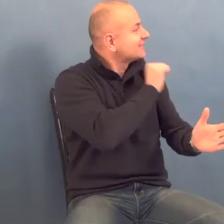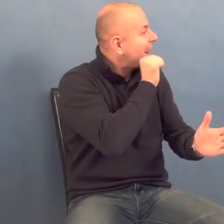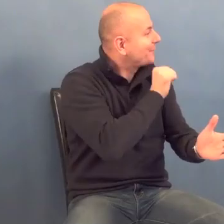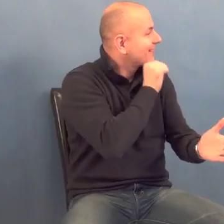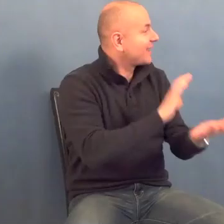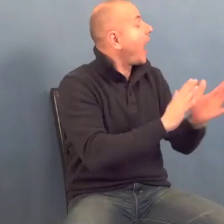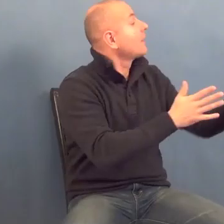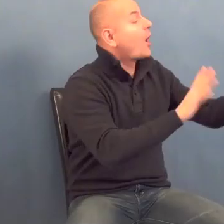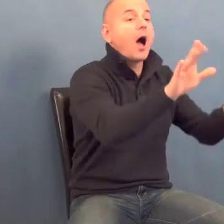Ma stać, to jest zabytek.